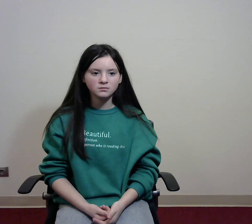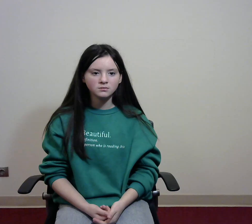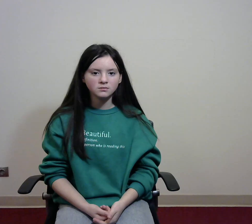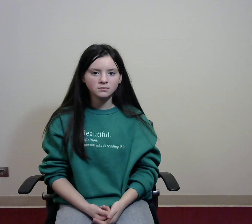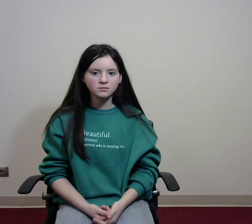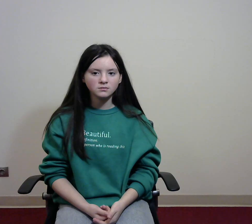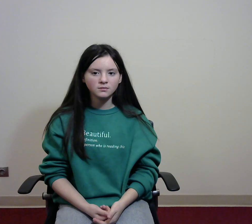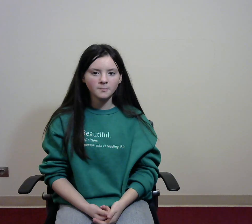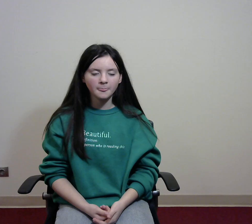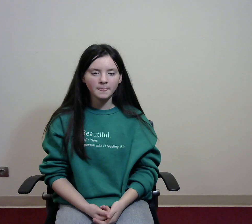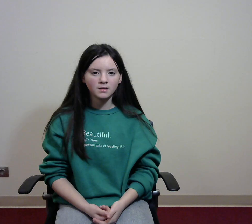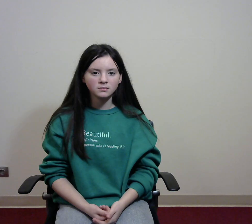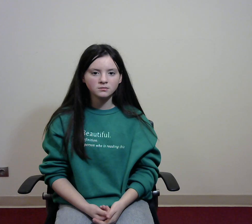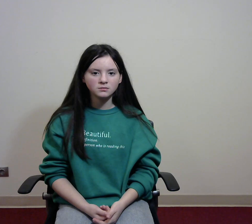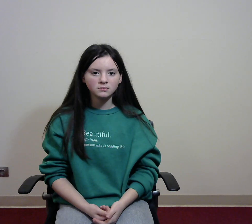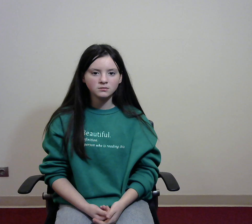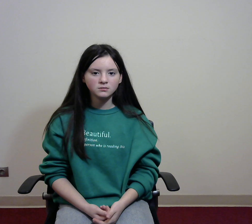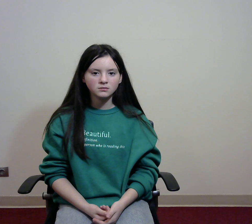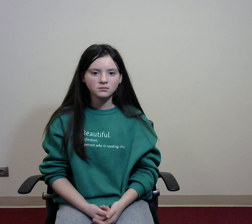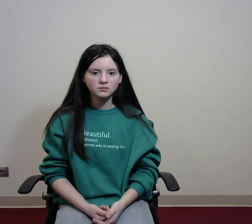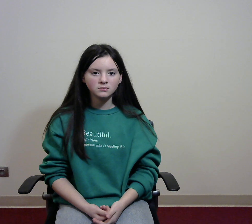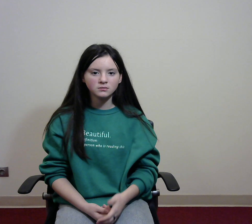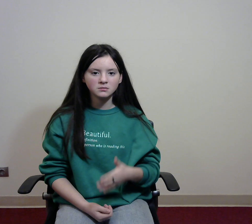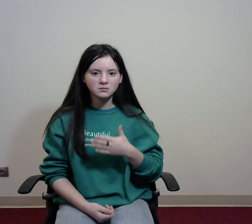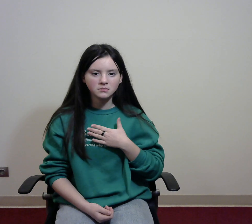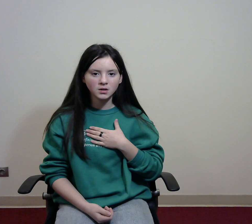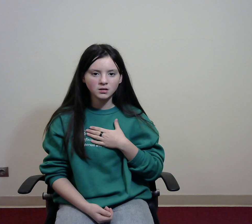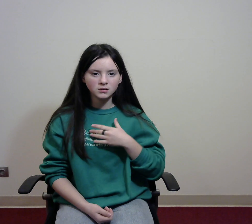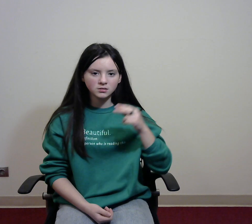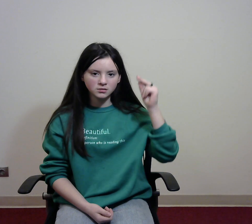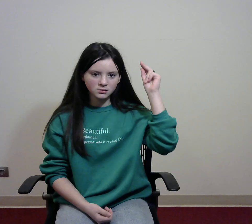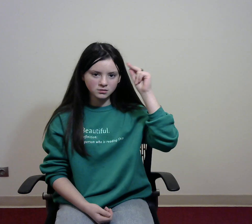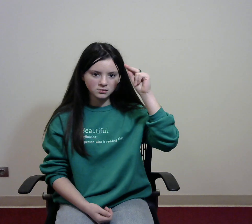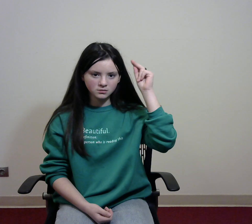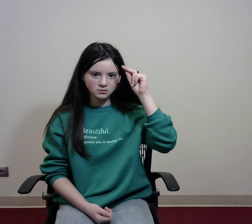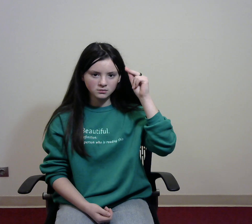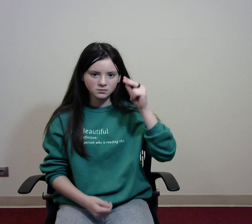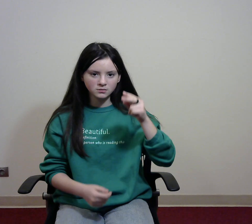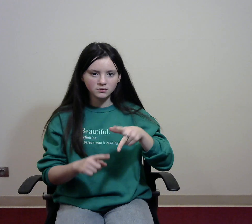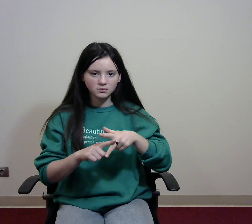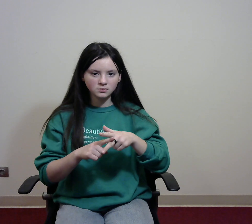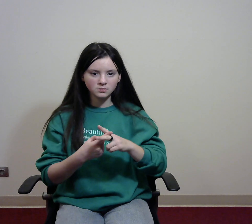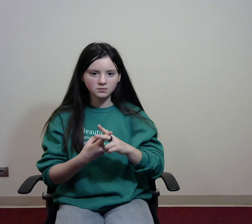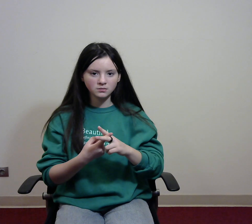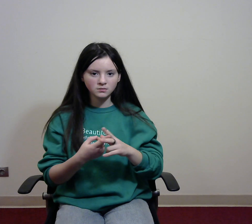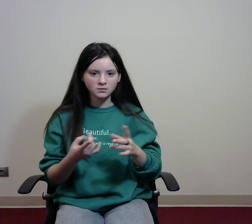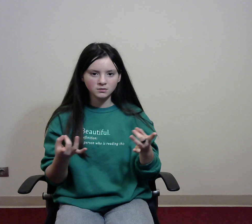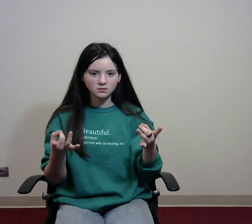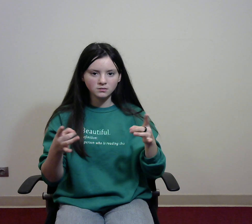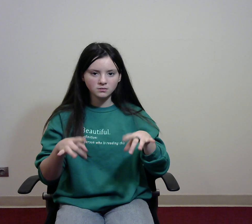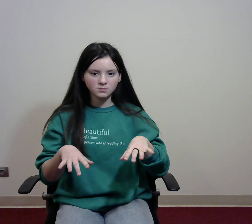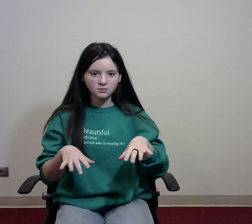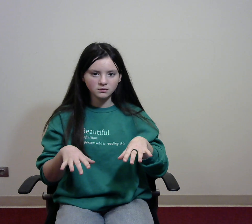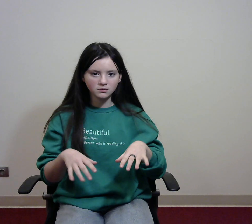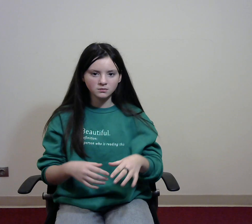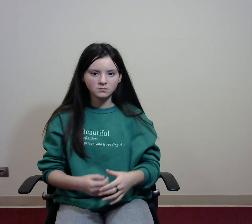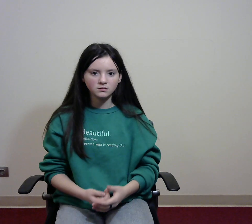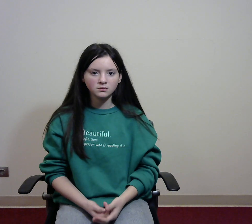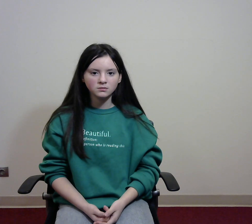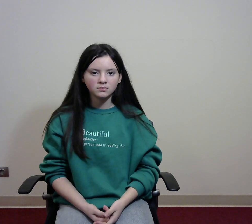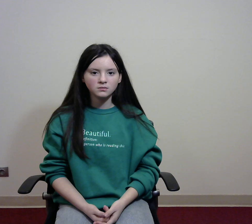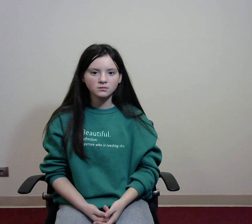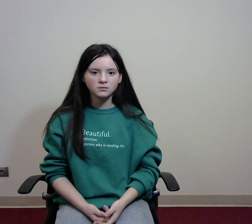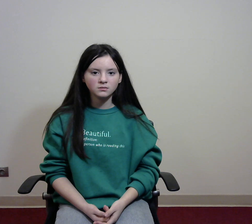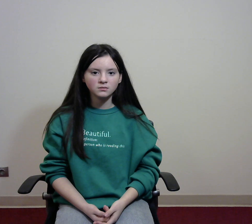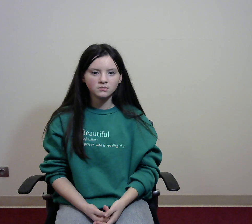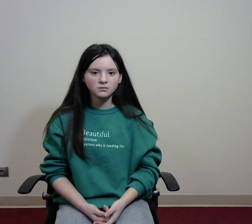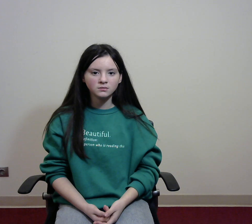Mənim təhsilim yarımçıq qalıb